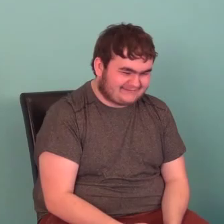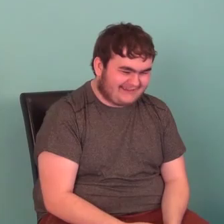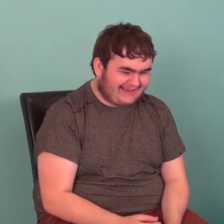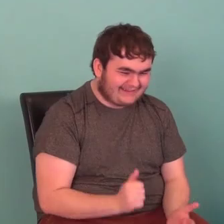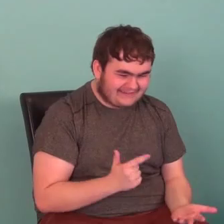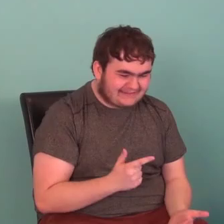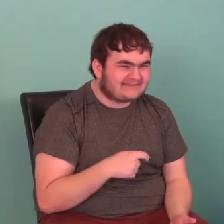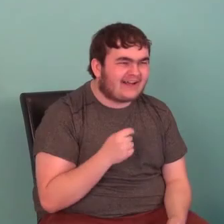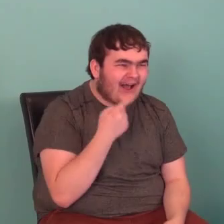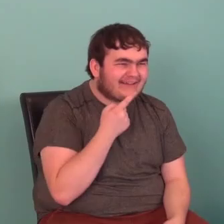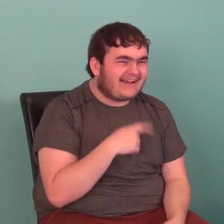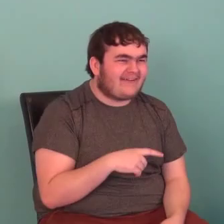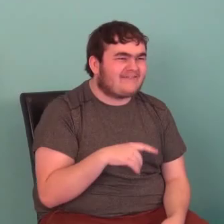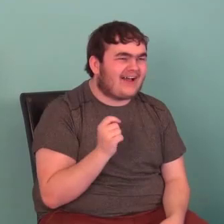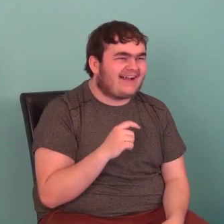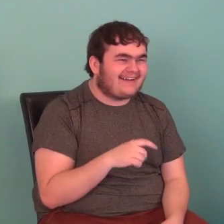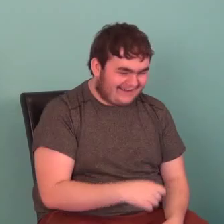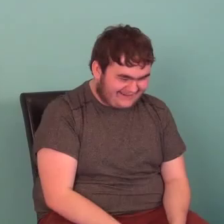Siódmego wyjeżdżam do Olsztyna.